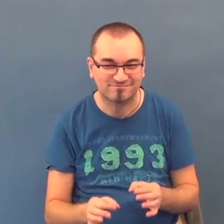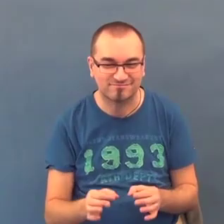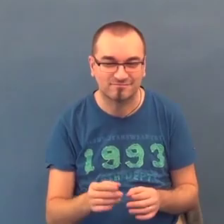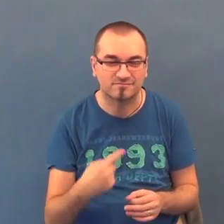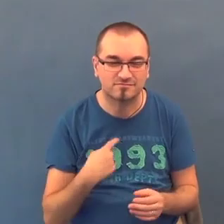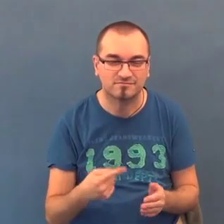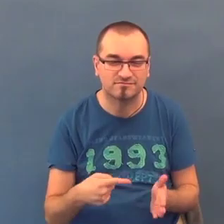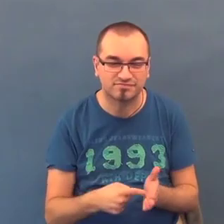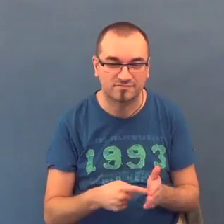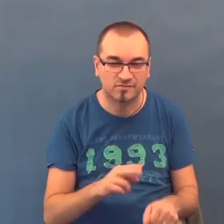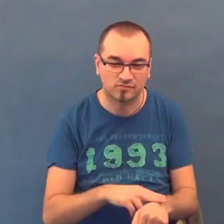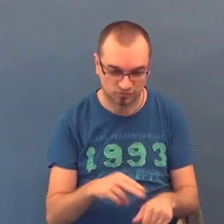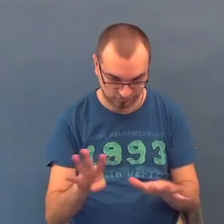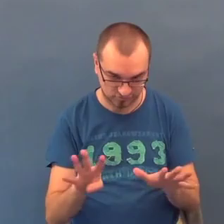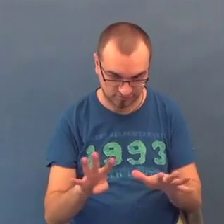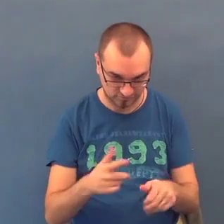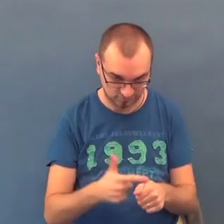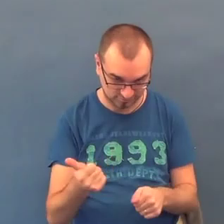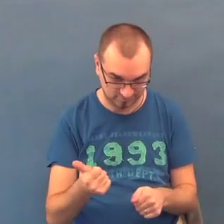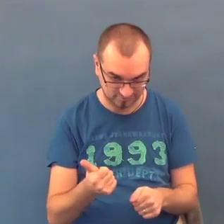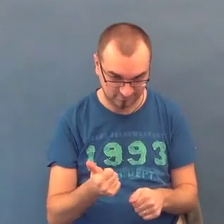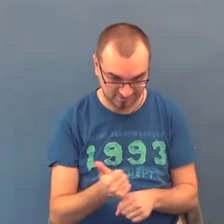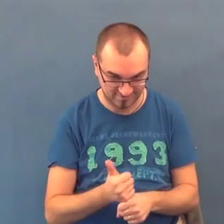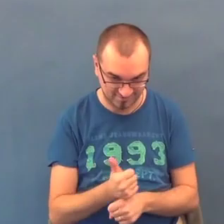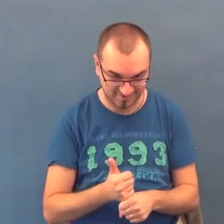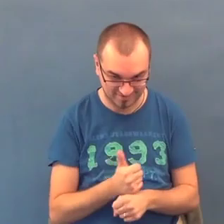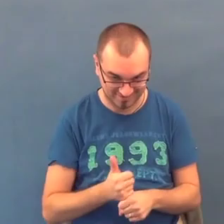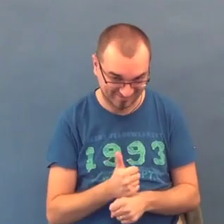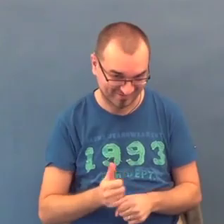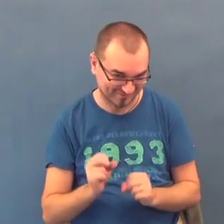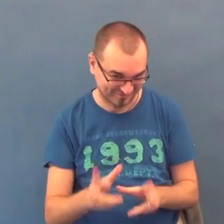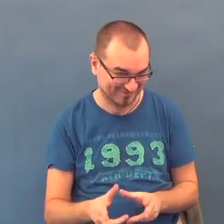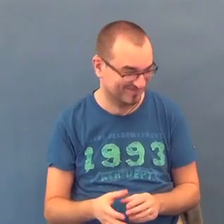Ja... dokładnie o której godzinie? O dziewiątej - dwudziestej pierwszej, kawa? Tak?